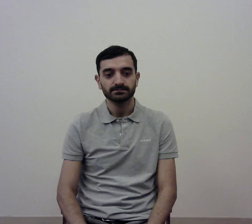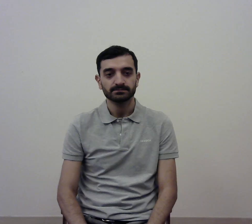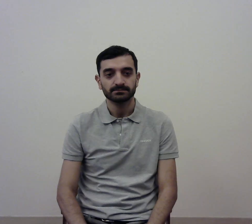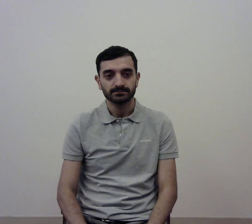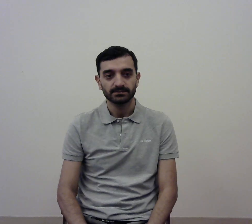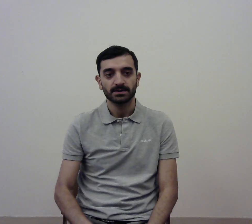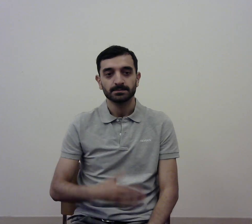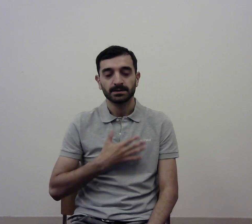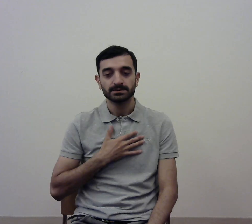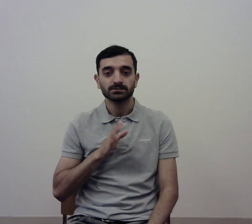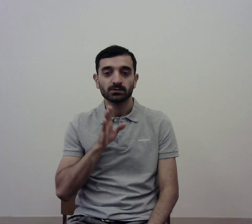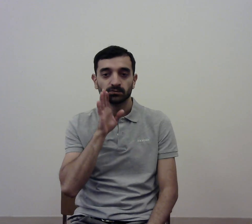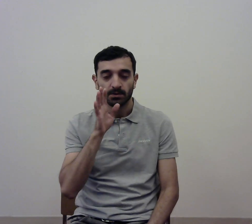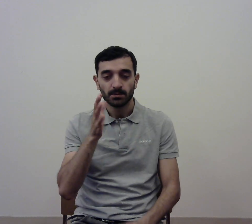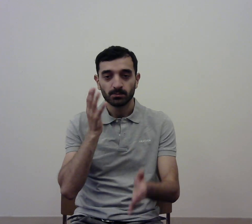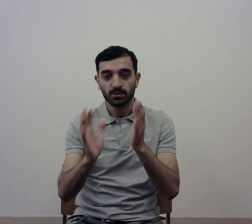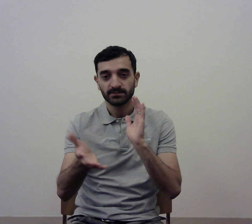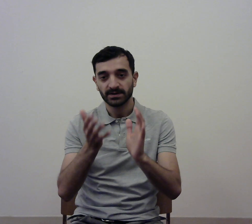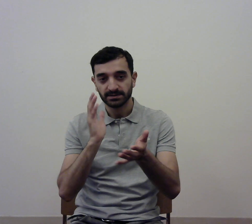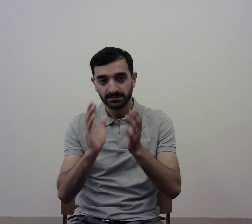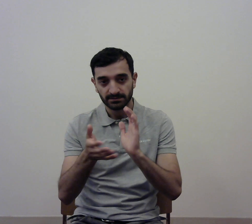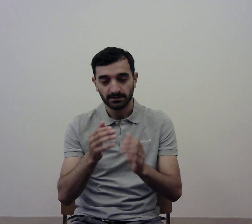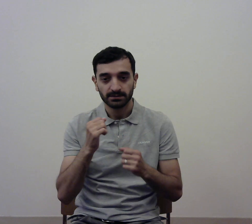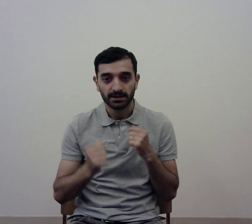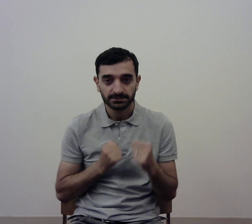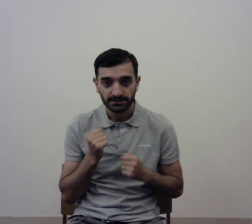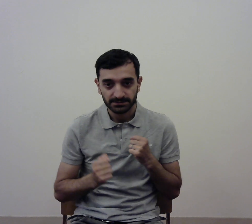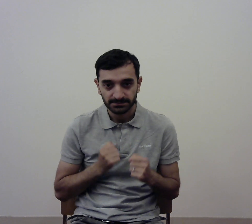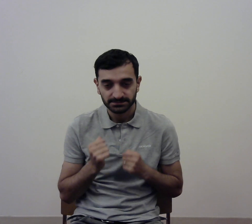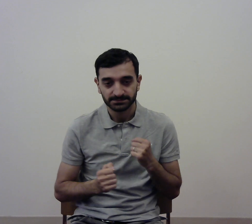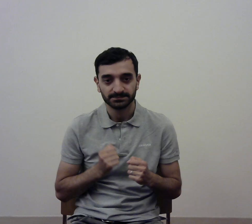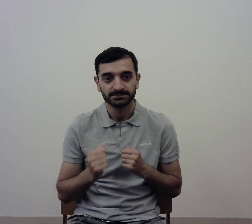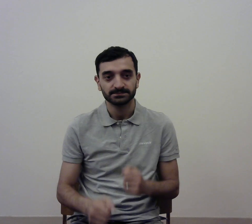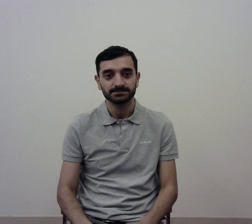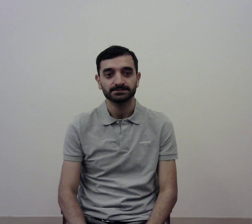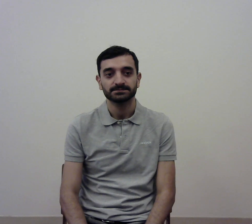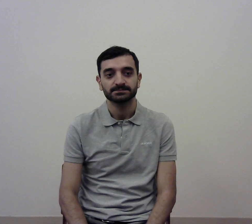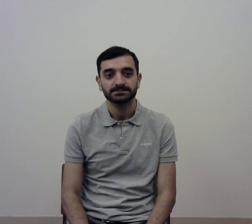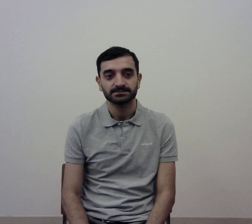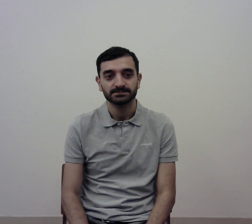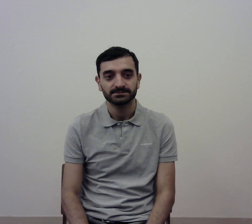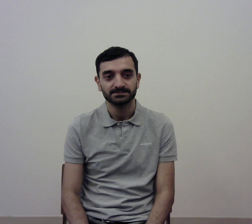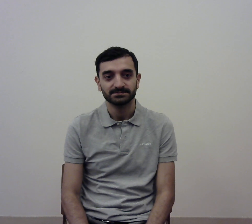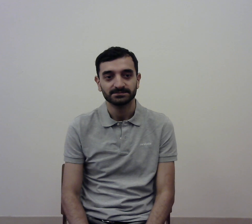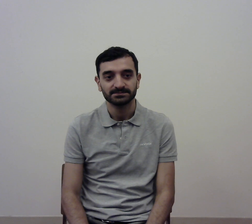Mən səhərlər bulvarda qaçıram